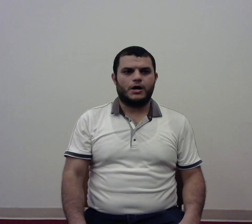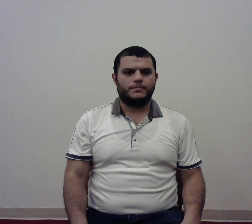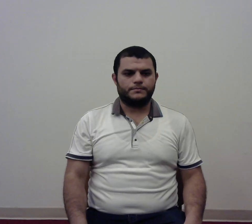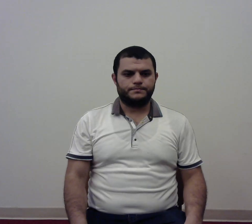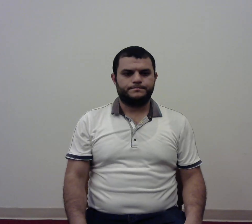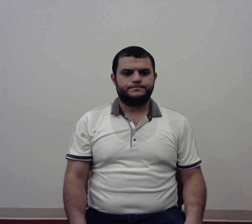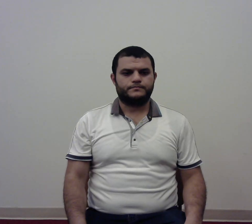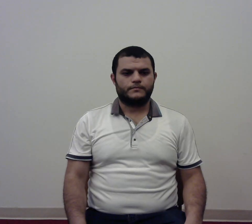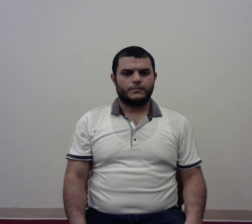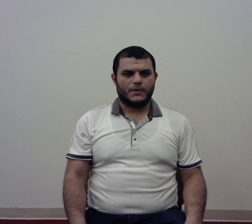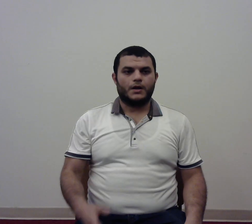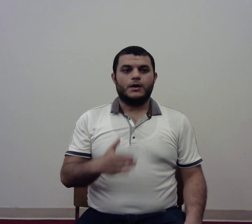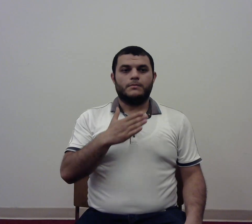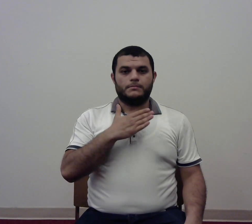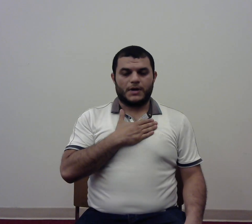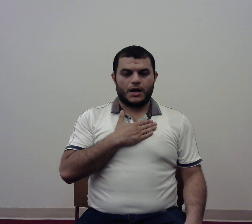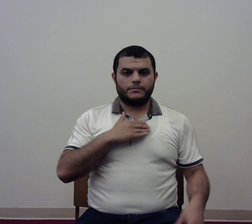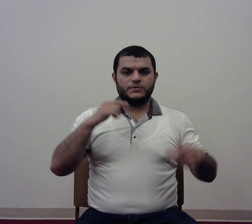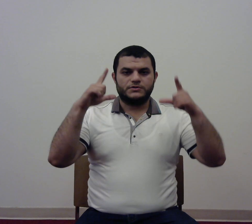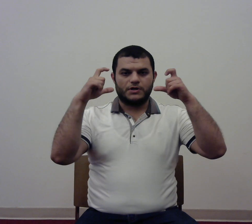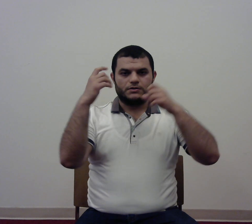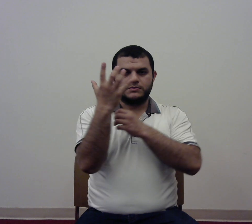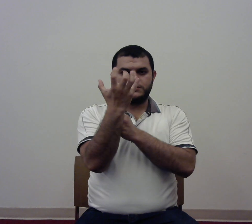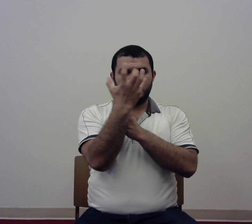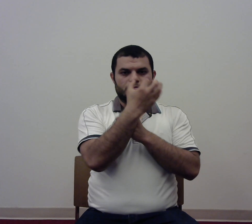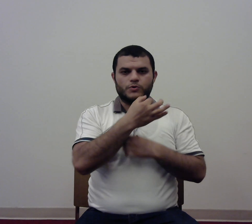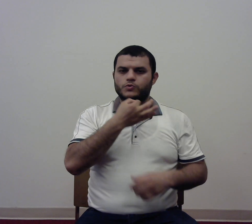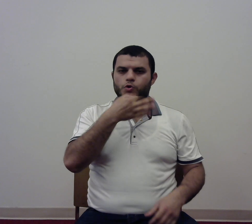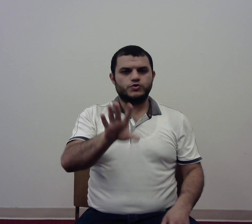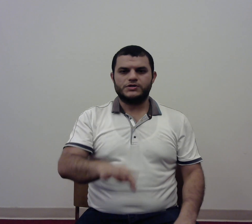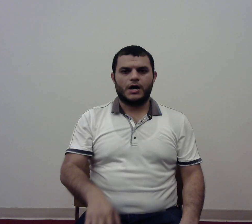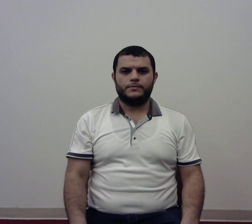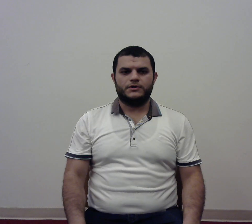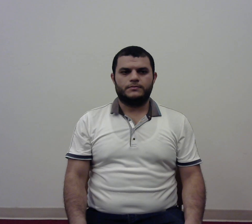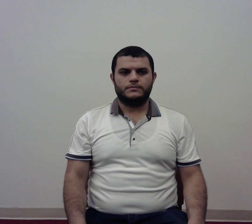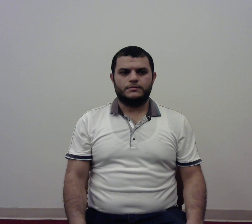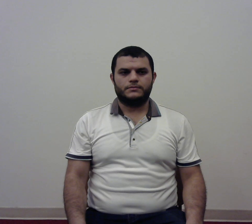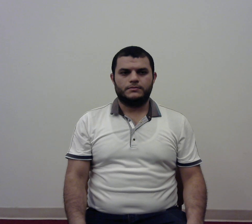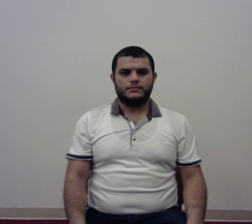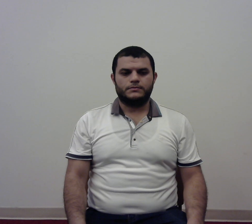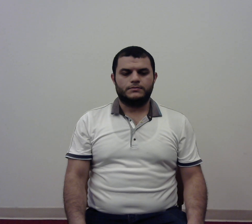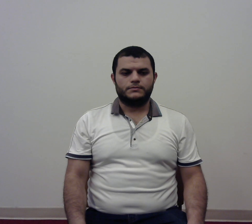Mənim şəkil çəkdirməkdən xoşum gəlir